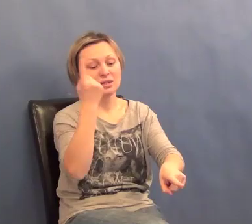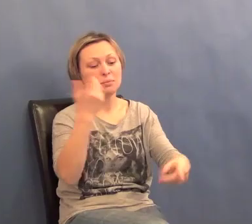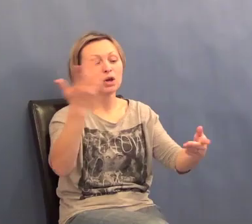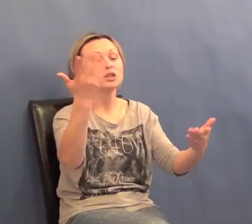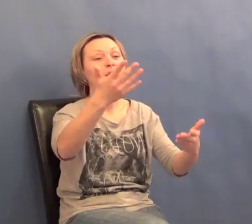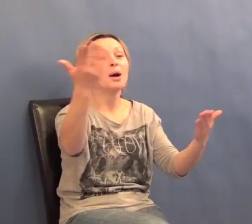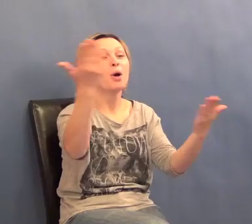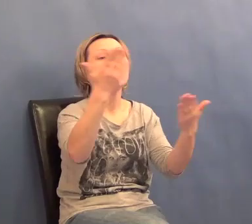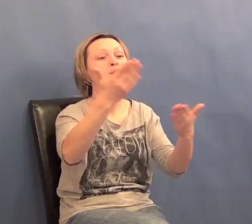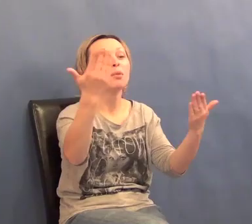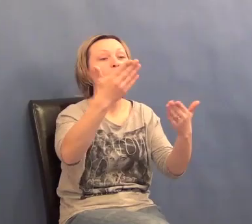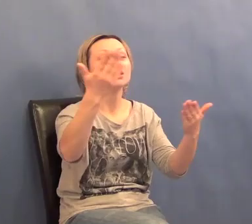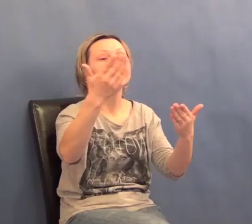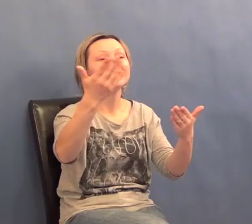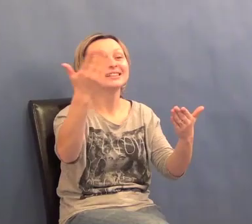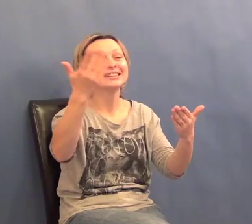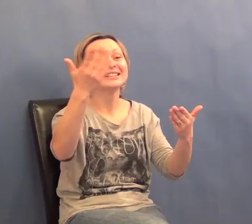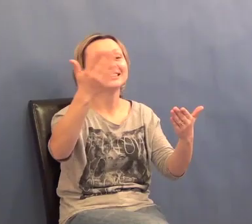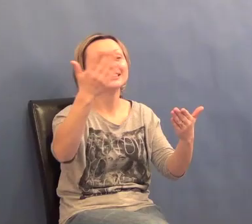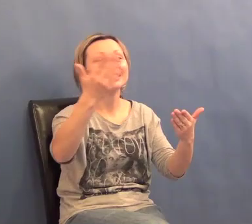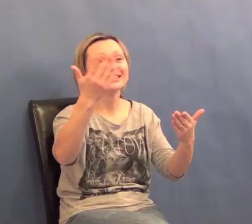Może, może, może.